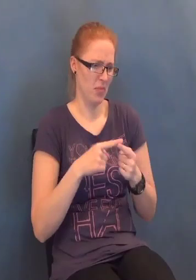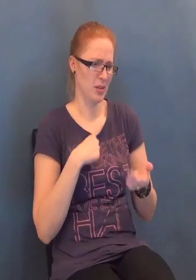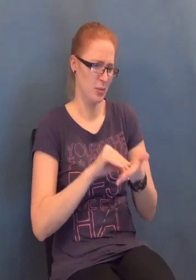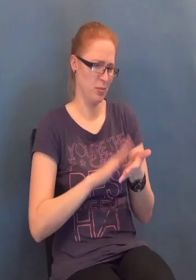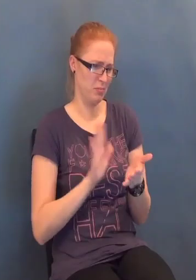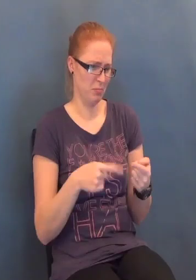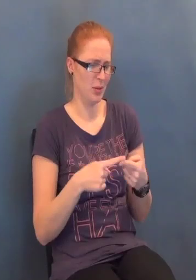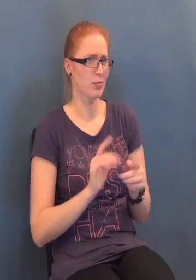Pasuje mi, zapiszę to.